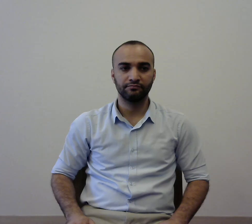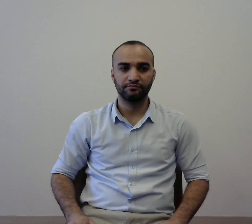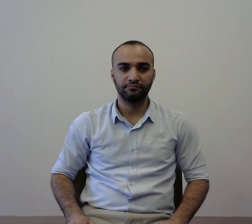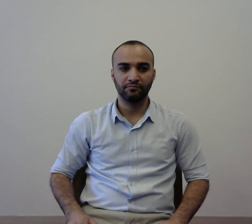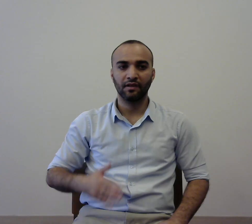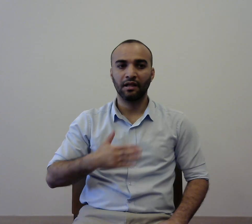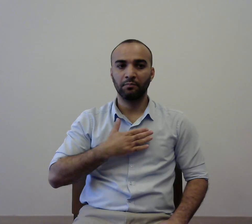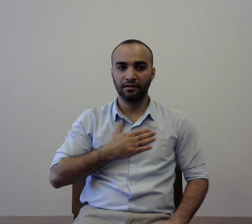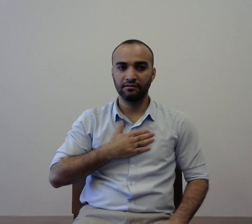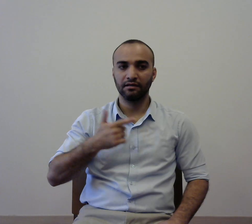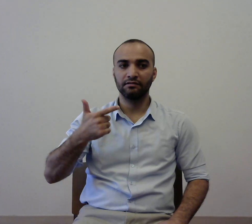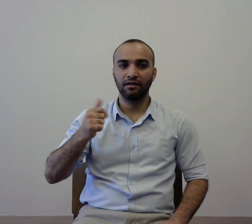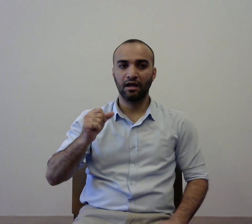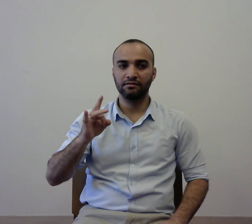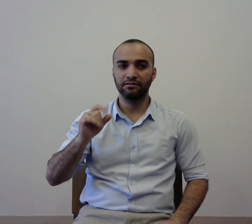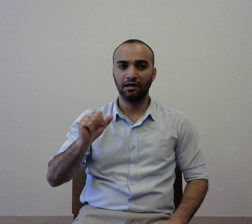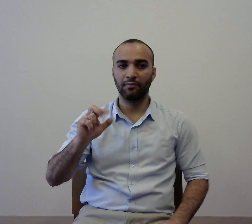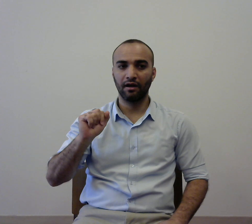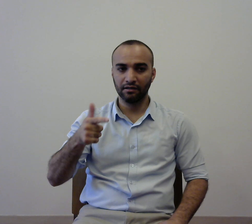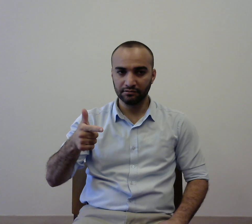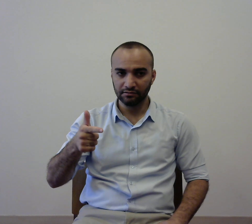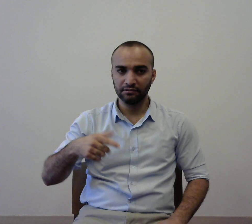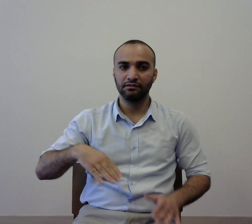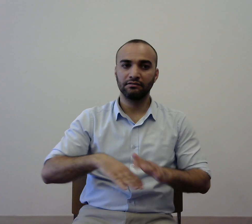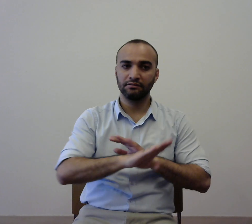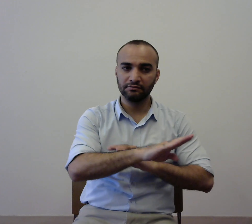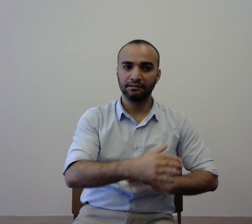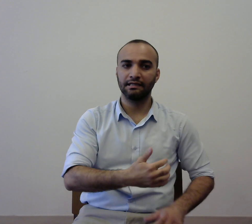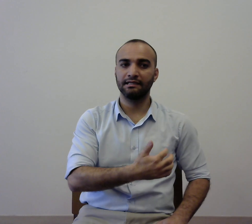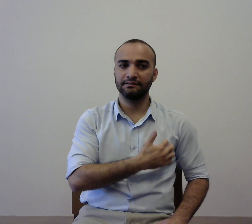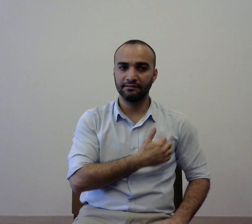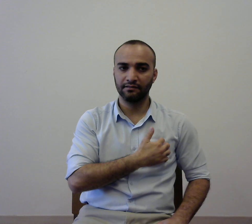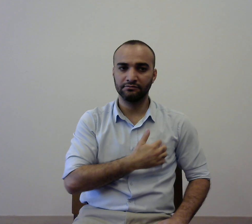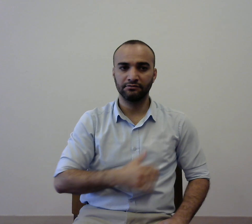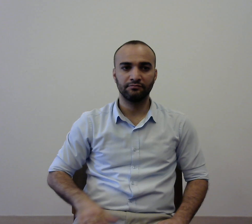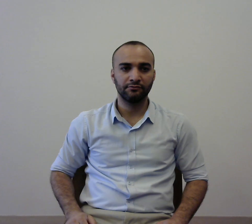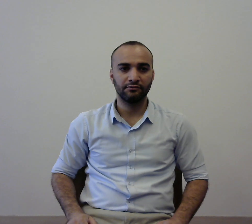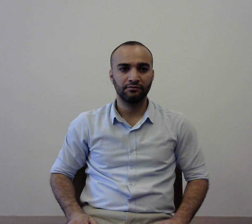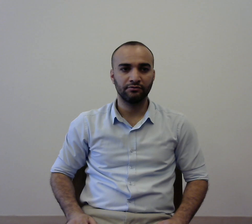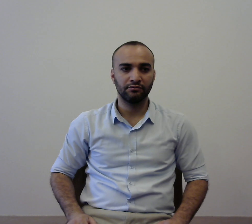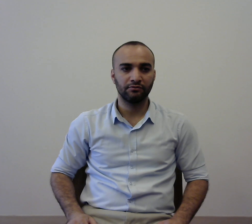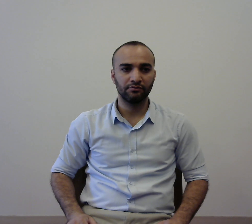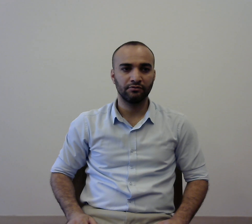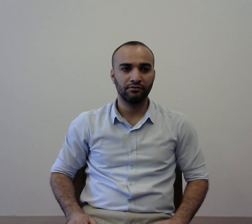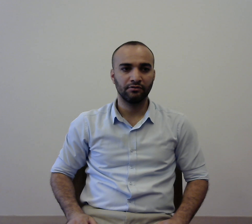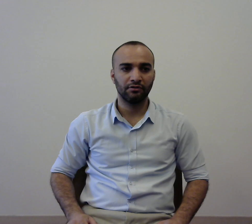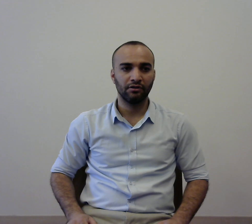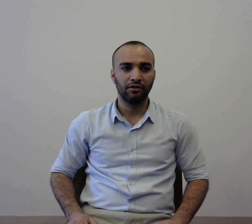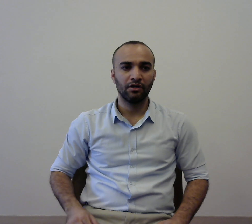Mən Qarabağa getmək istəyirəm